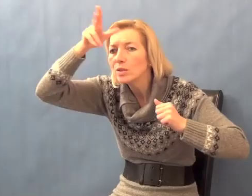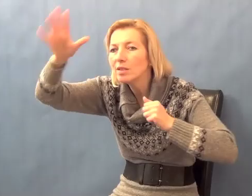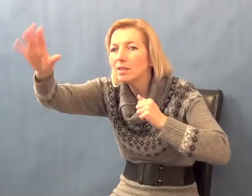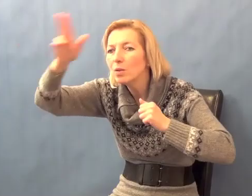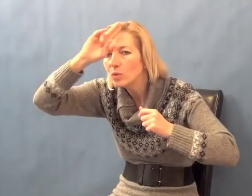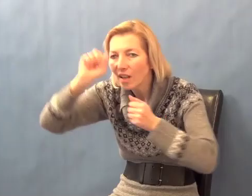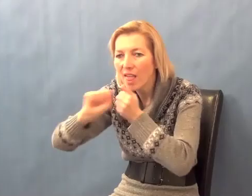Hej, zobacz, ludzie...